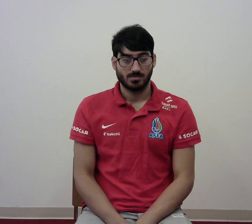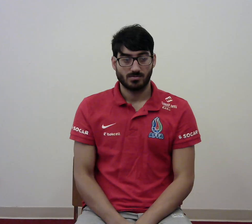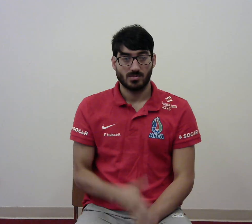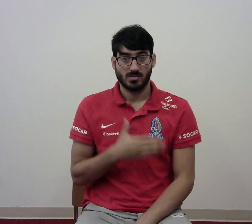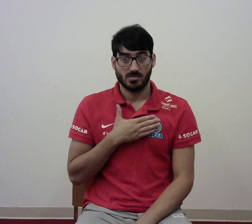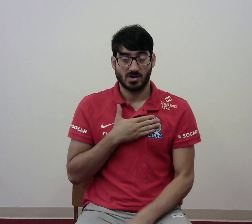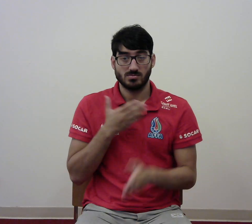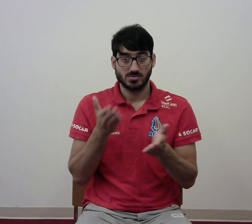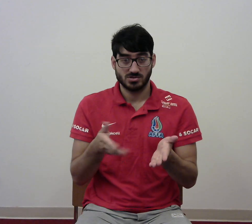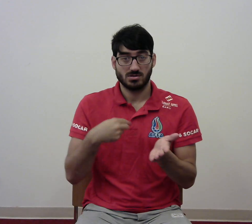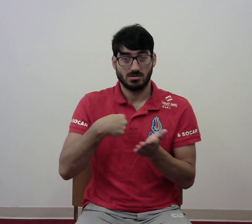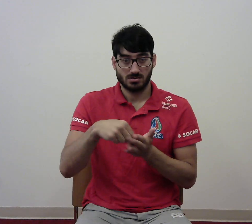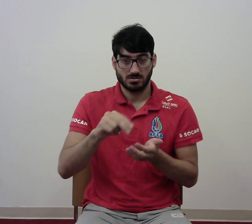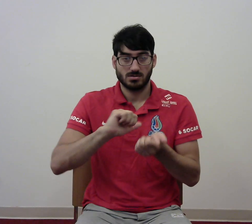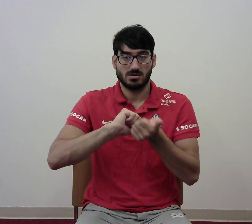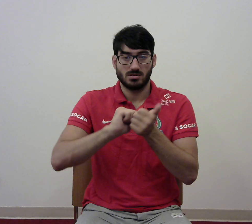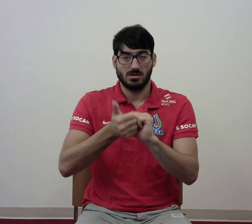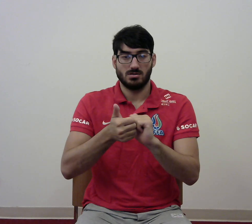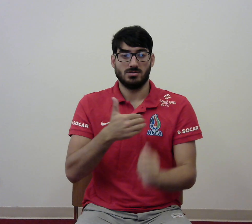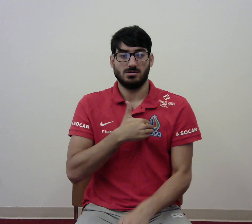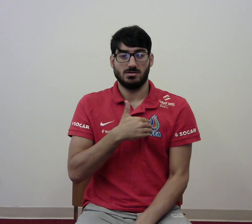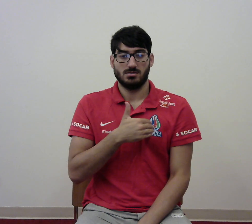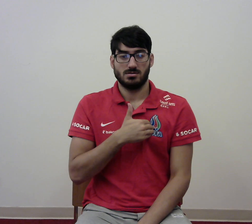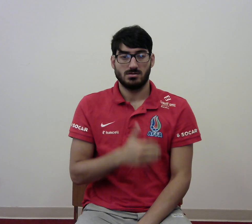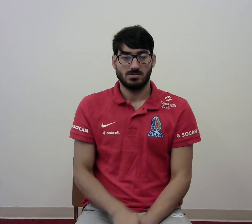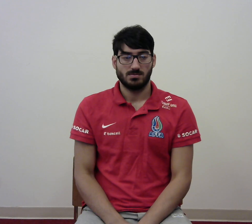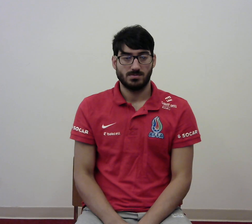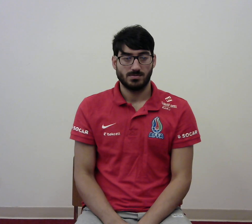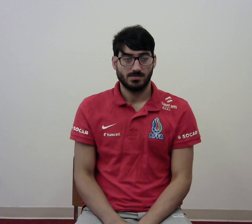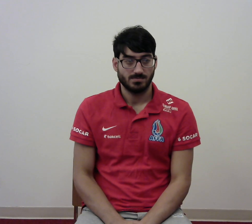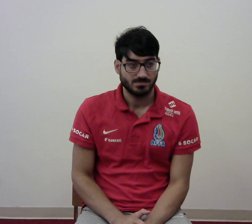Mən buradan aldıqlarımı dəyişmək istəyirəm